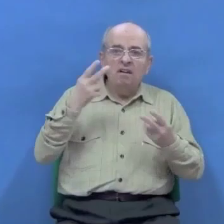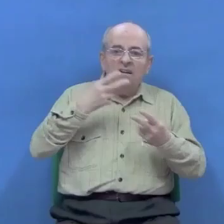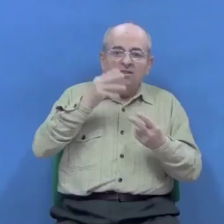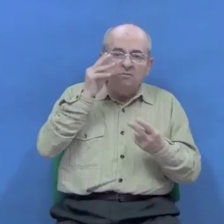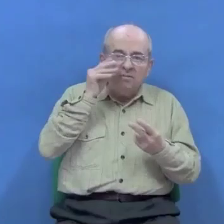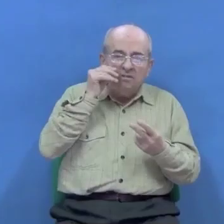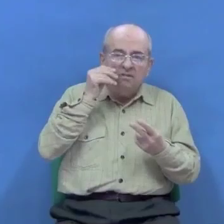Bez szlabanu.